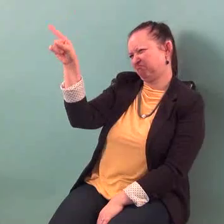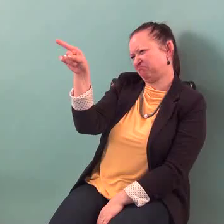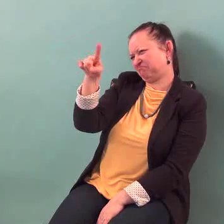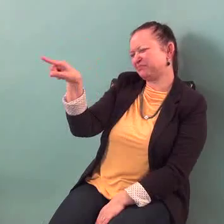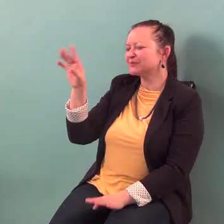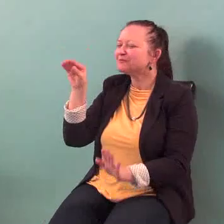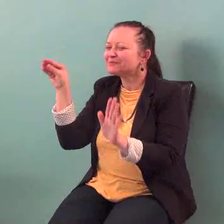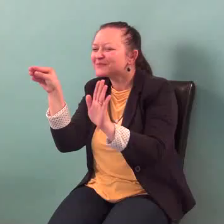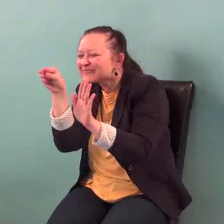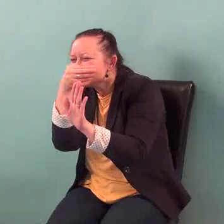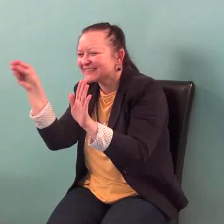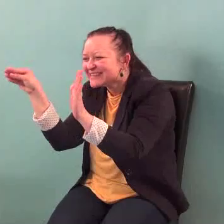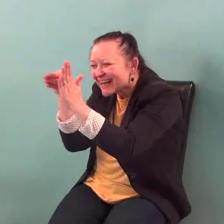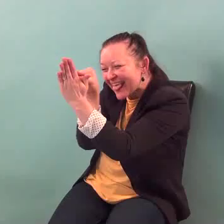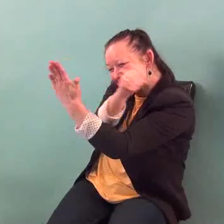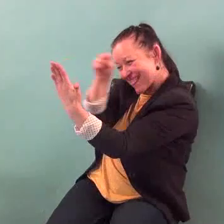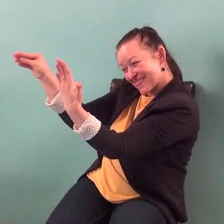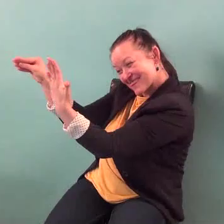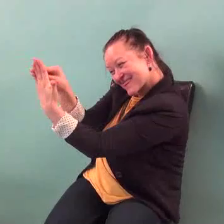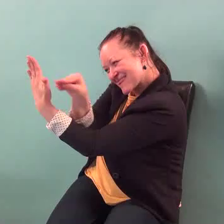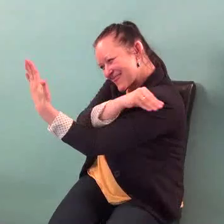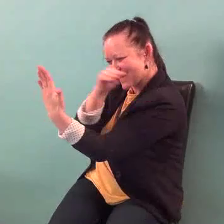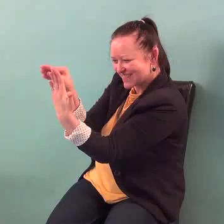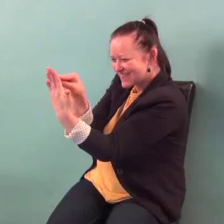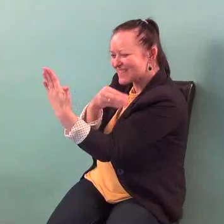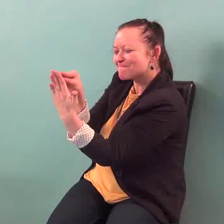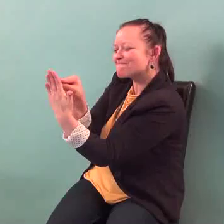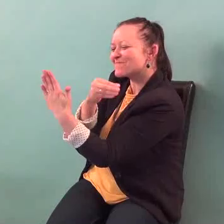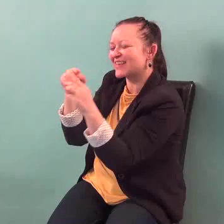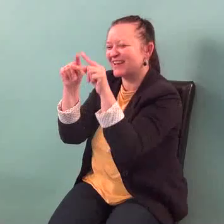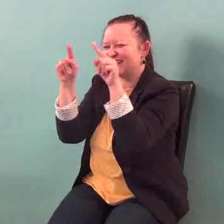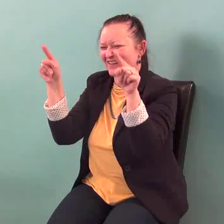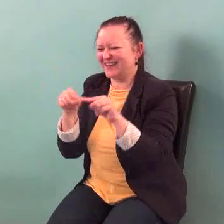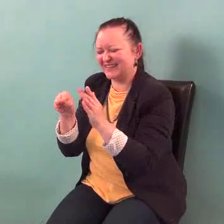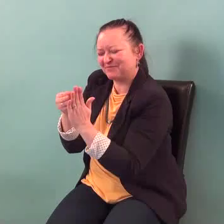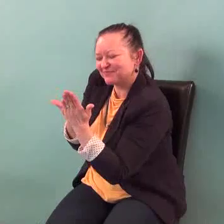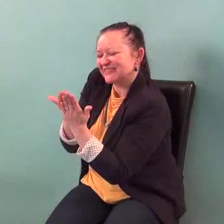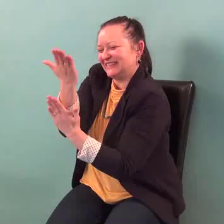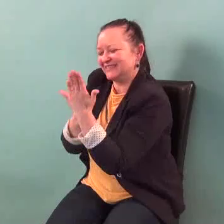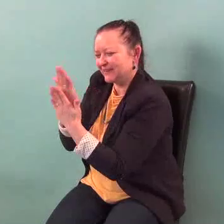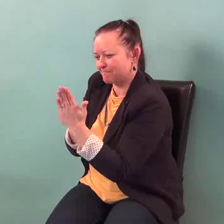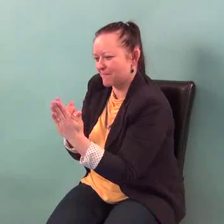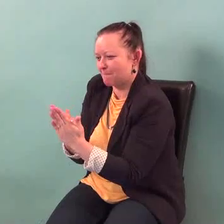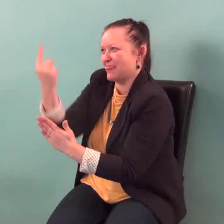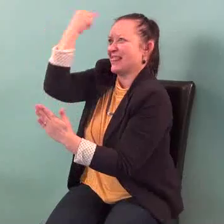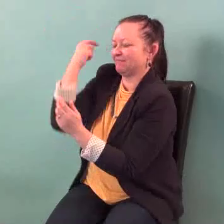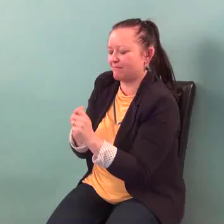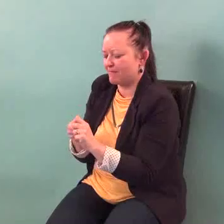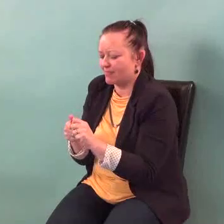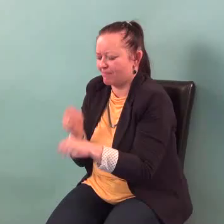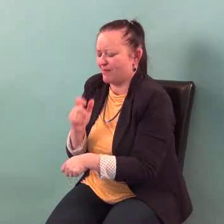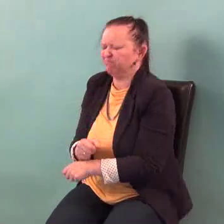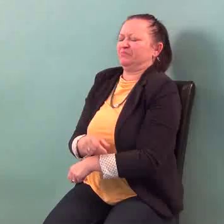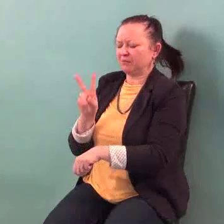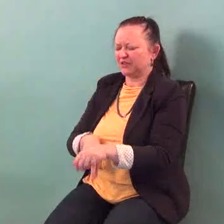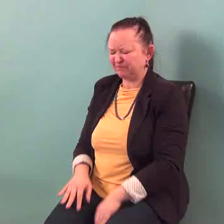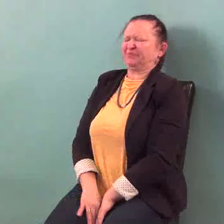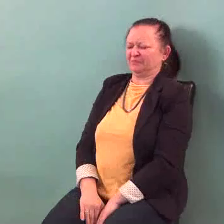On nadal naprawia okno i potem skrobie, skrobie, te resztki rzuca za siebie i trafia policjanta w twarz.